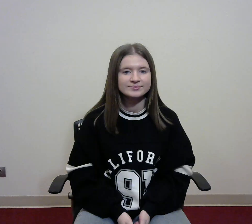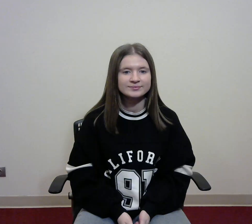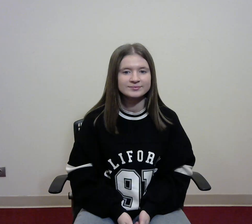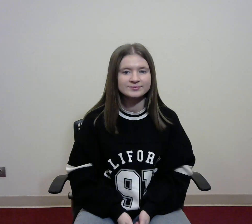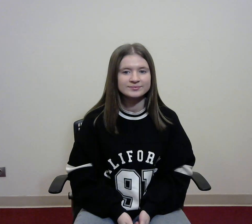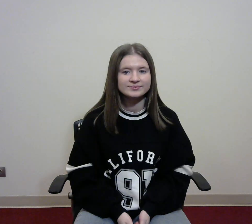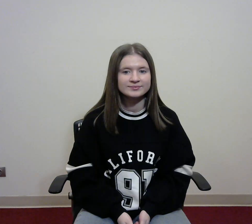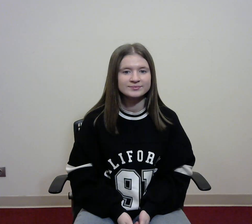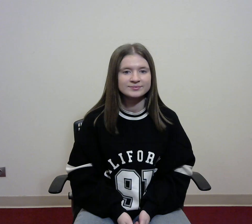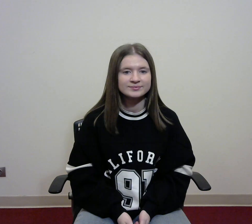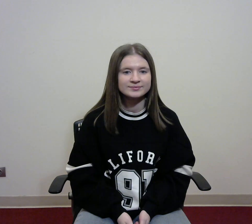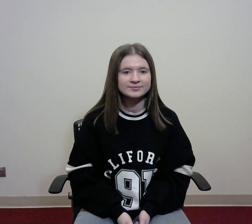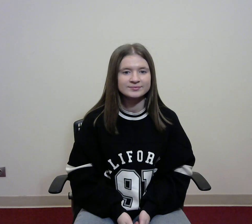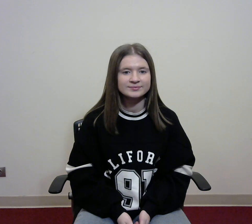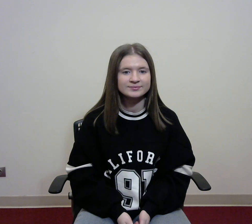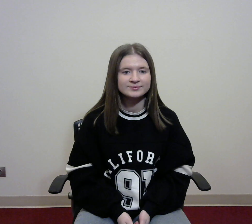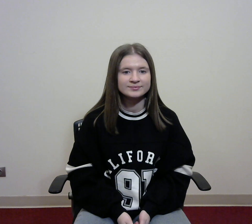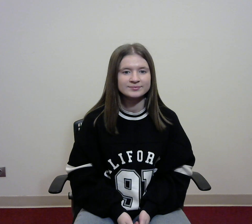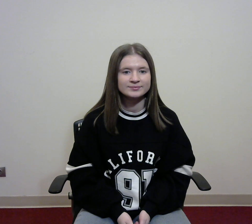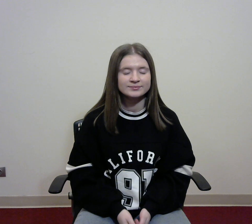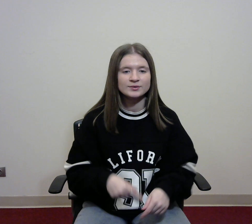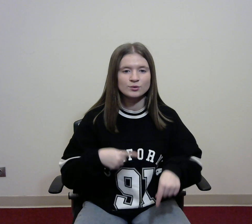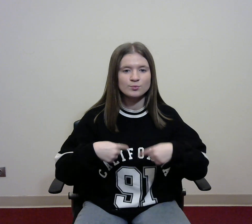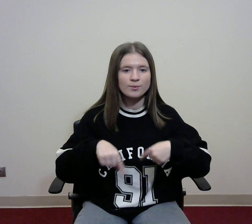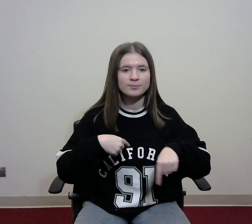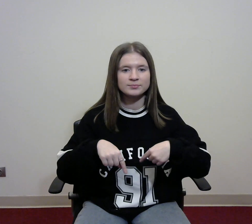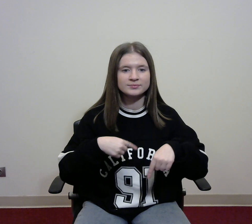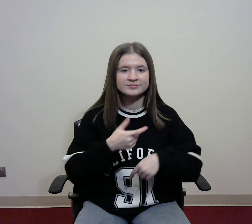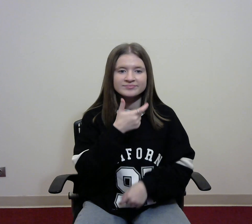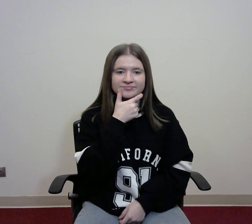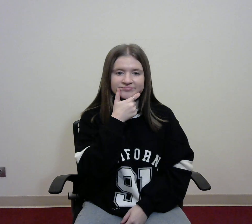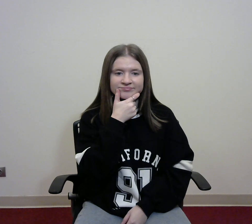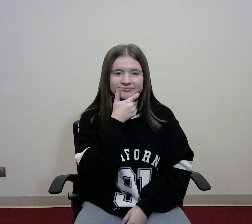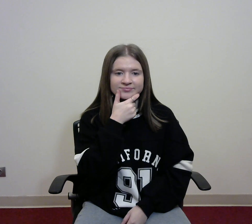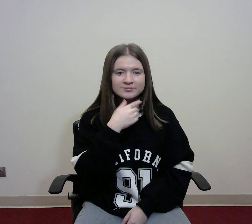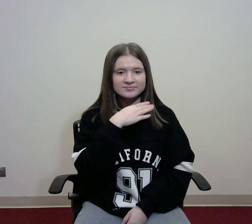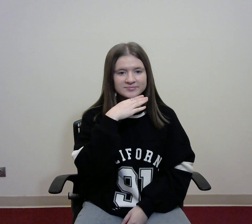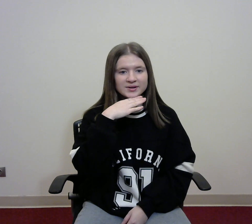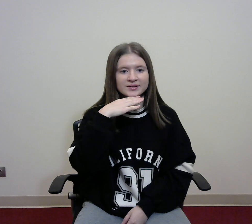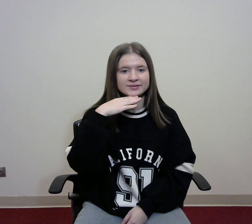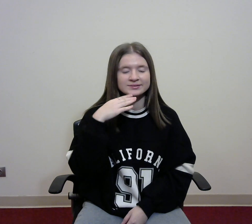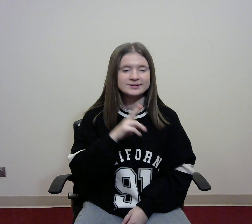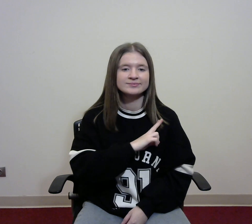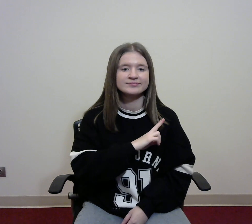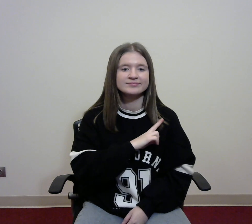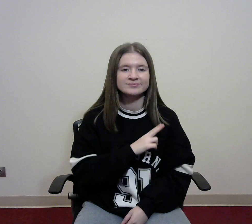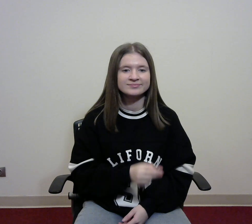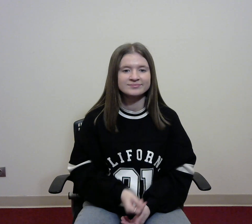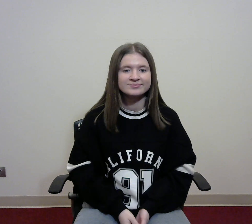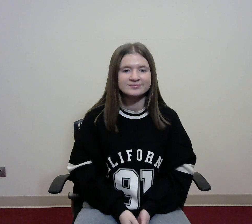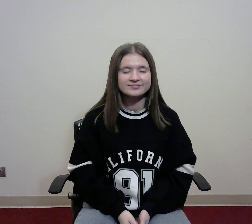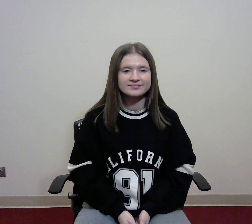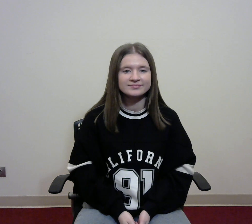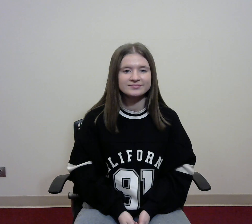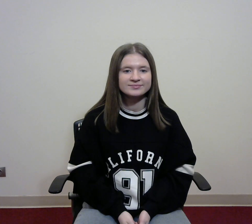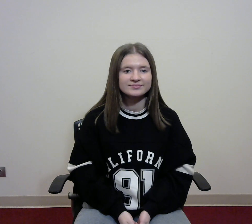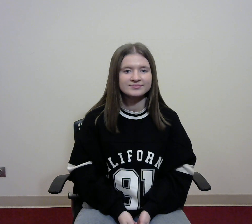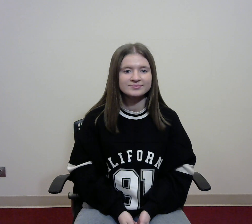Futbol izləməyi çox sevirəm